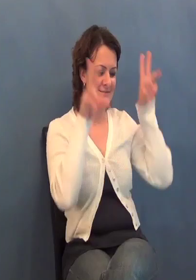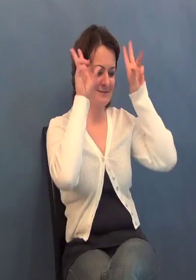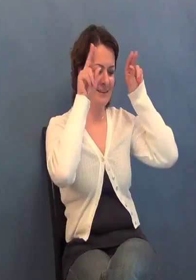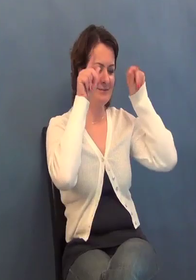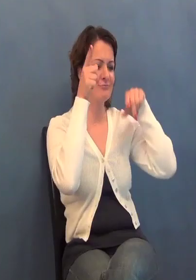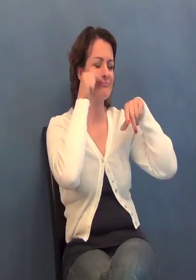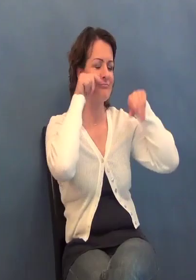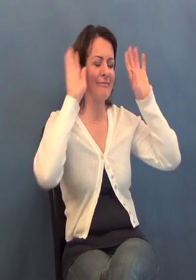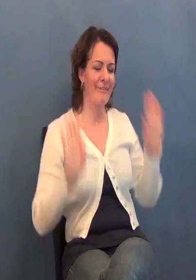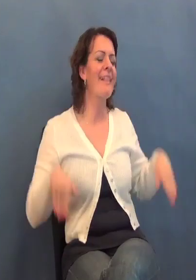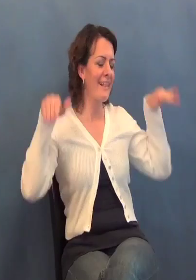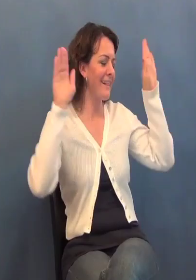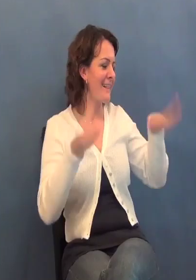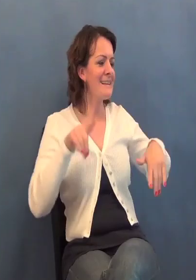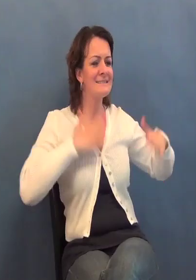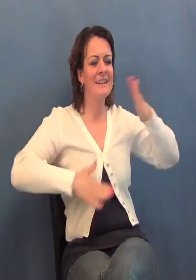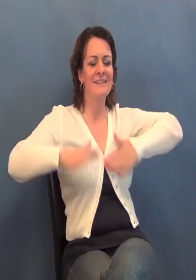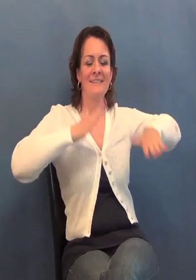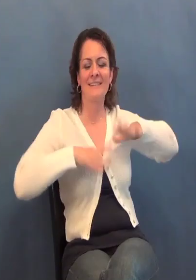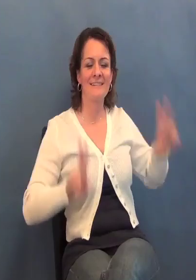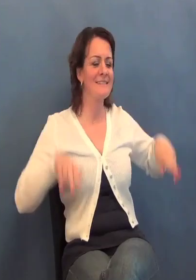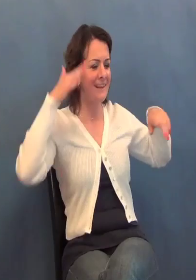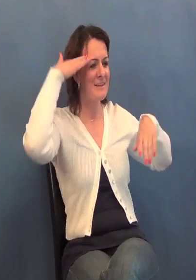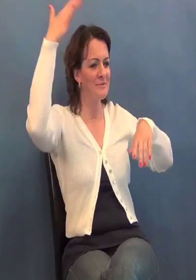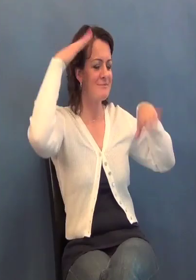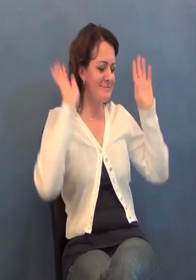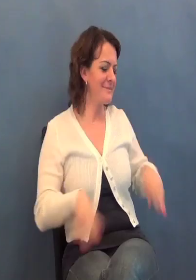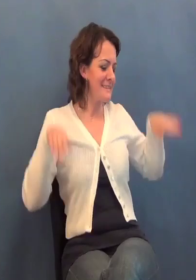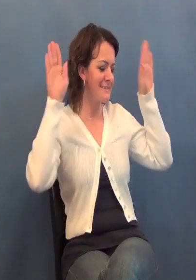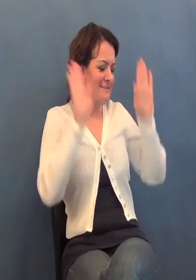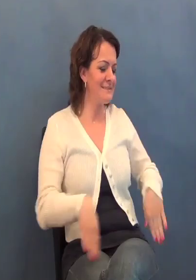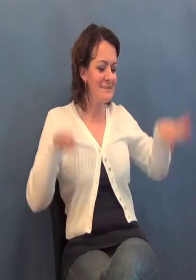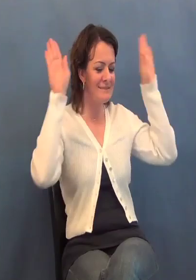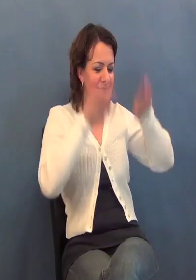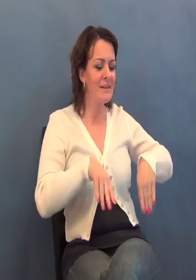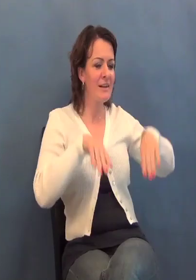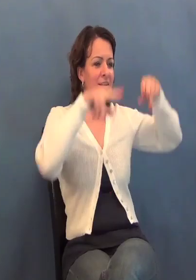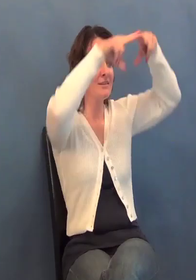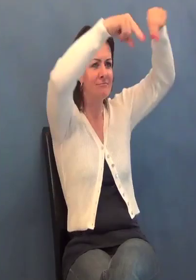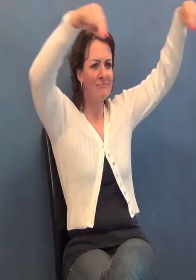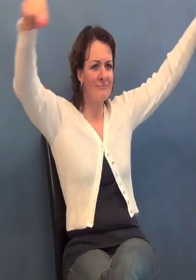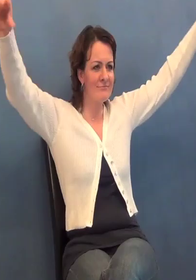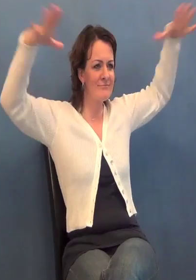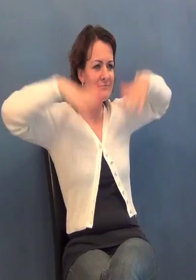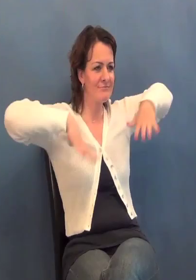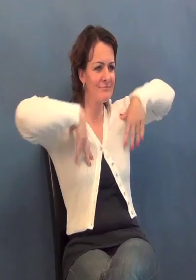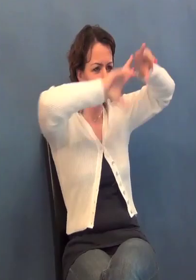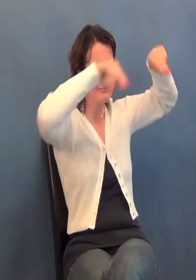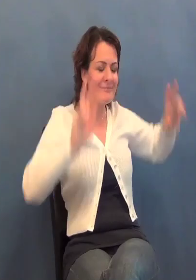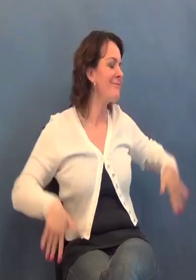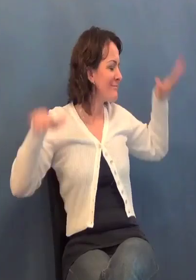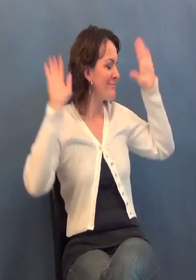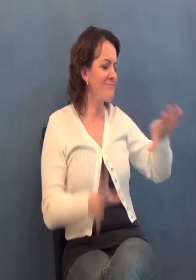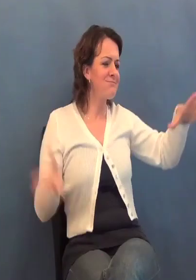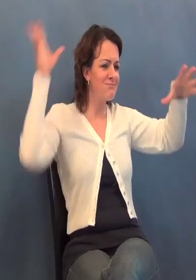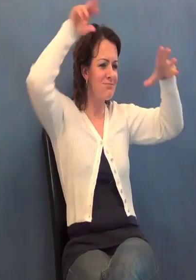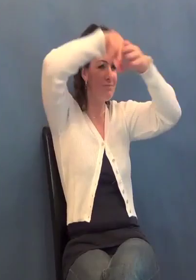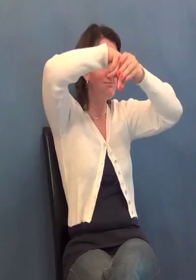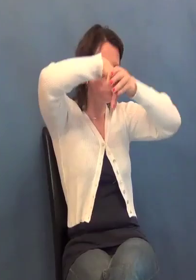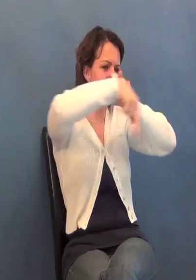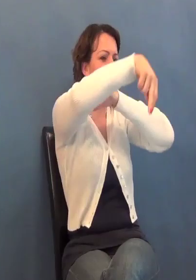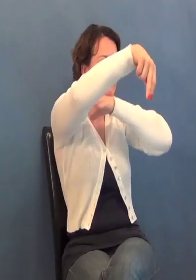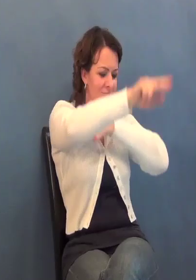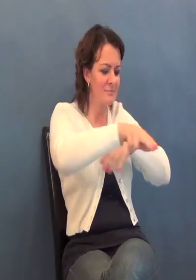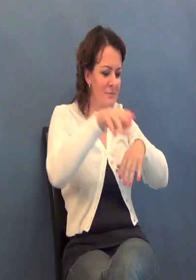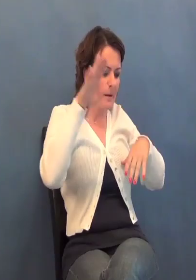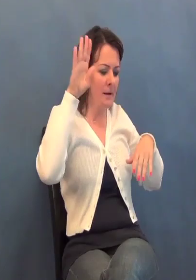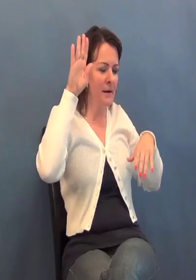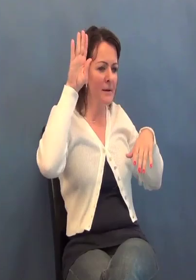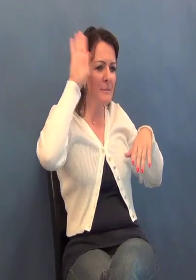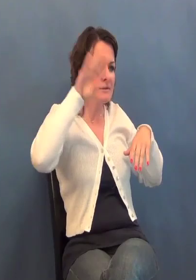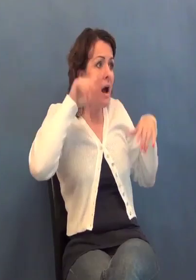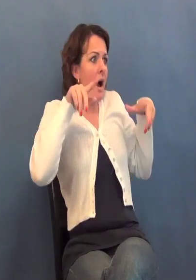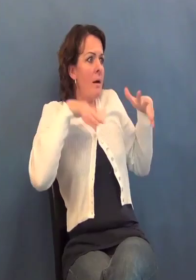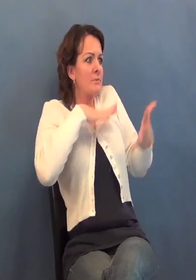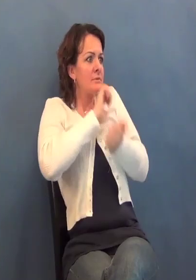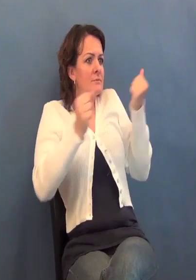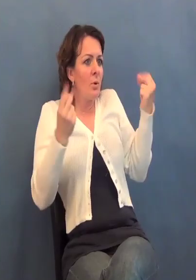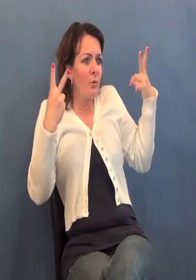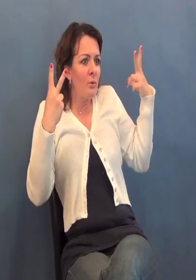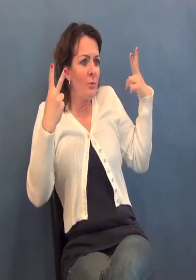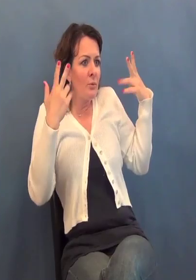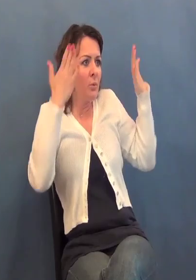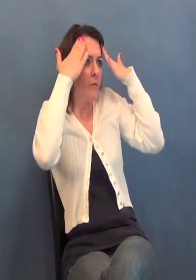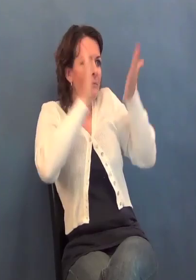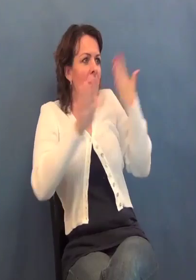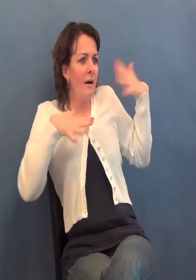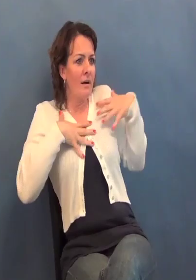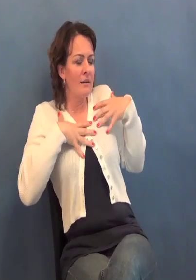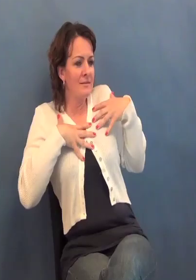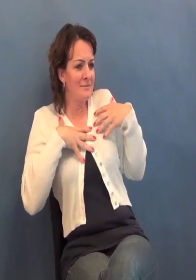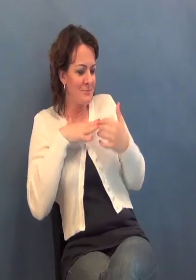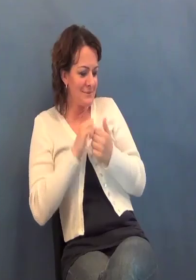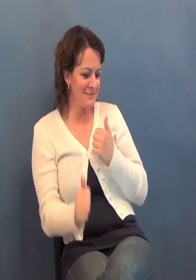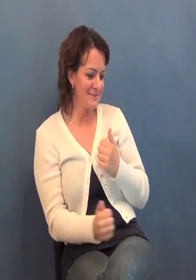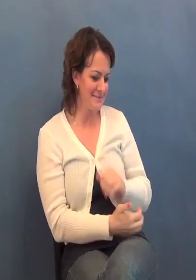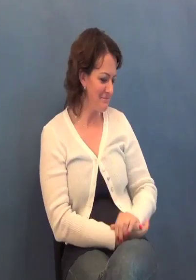Zając skacze sobie z zamkniętymi oczami. Na sznurze wiszą ubrania. Zając zaplątuje się w jedno z nich i skacze dalej. Miś jest przestraszony, bo widzi ducha bez głowy.